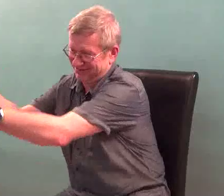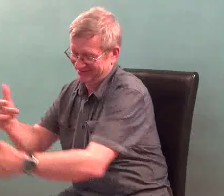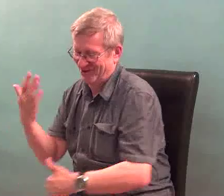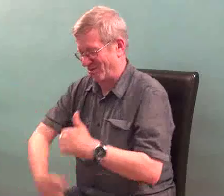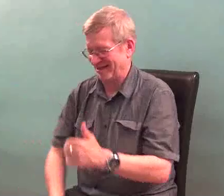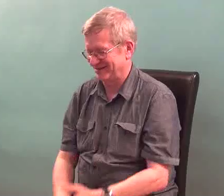Koniec.